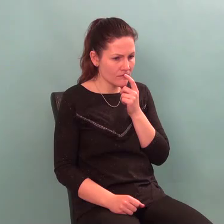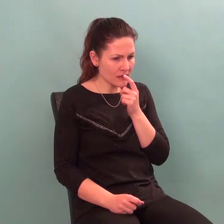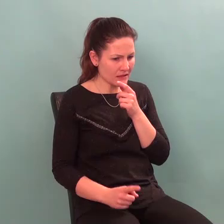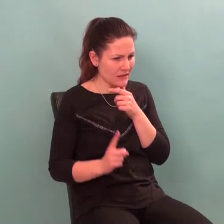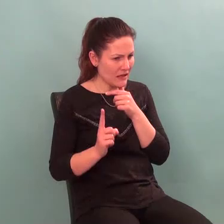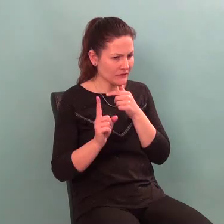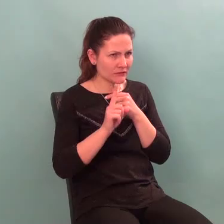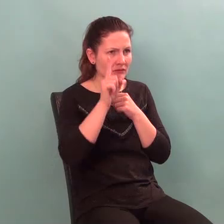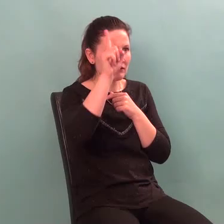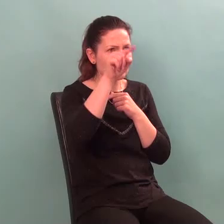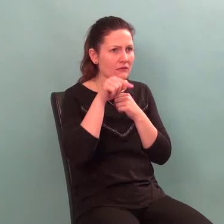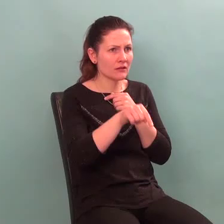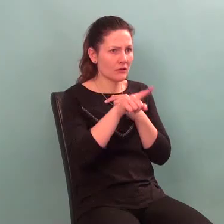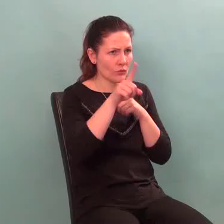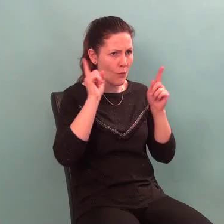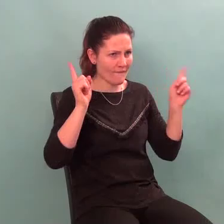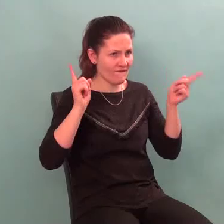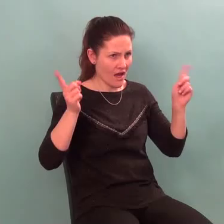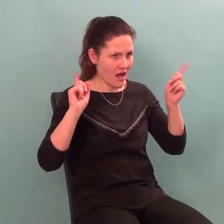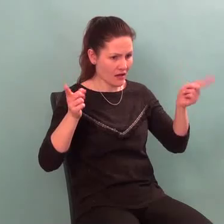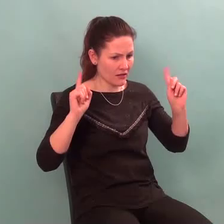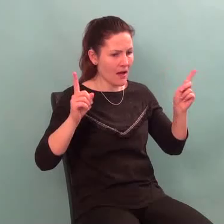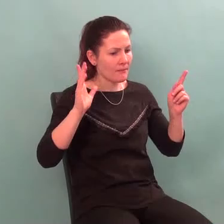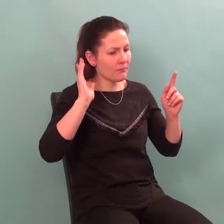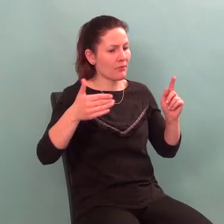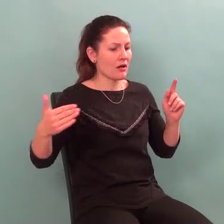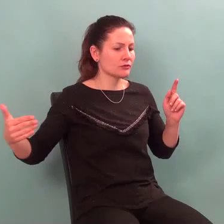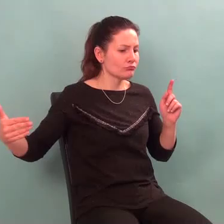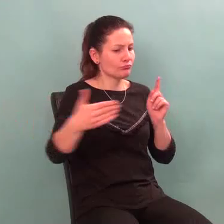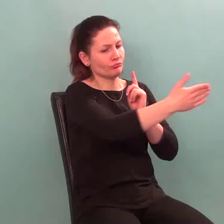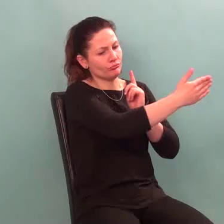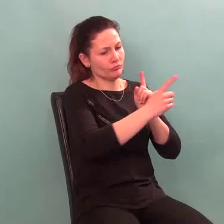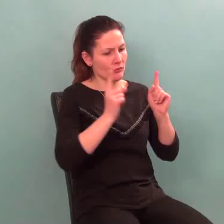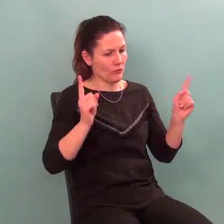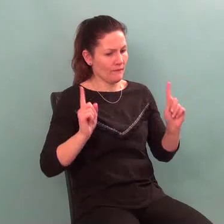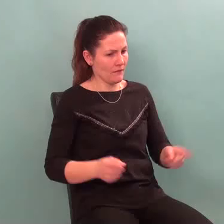Wykrzyknik oznacza, że coś będzie nadjeżdżać i trzeba uważać.